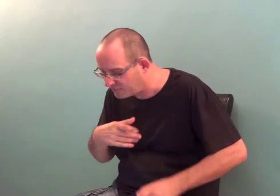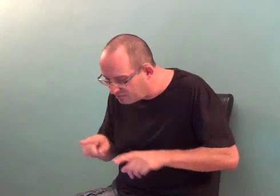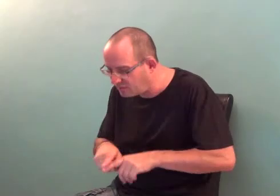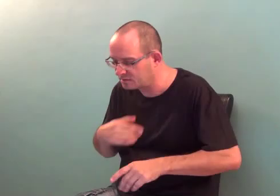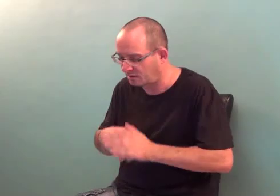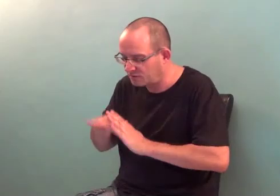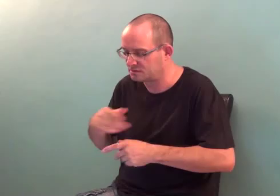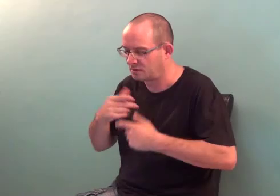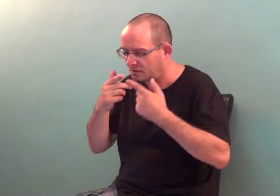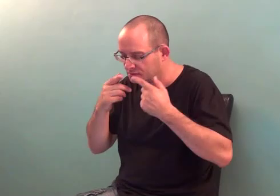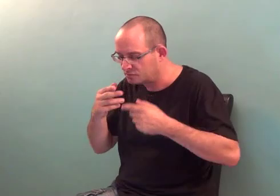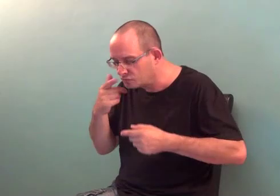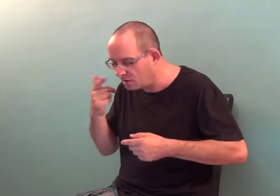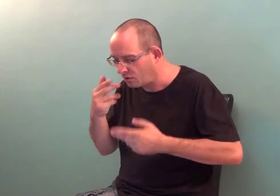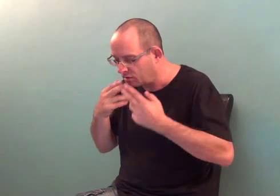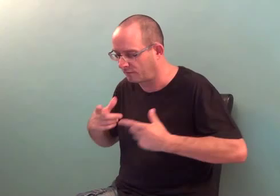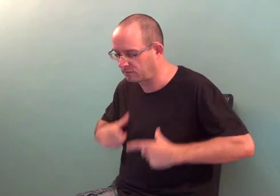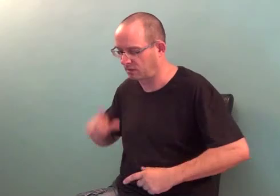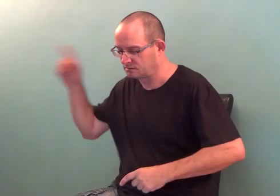Tak samo wyjeżdżam do dziadka w odwiedziny na wieś.